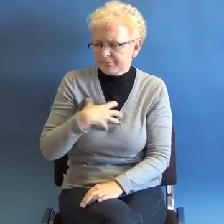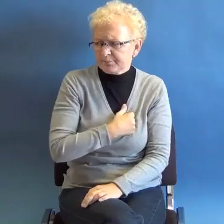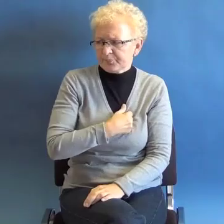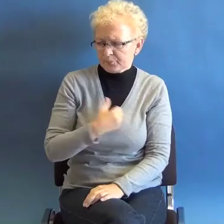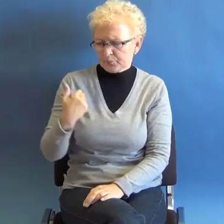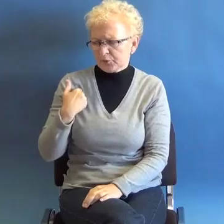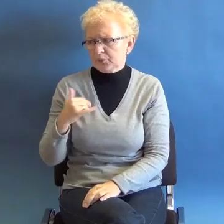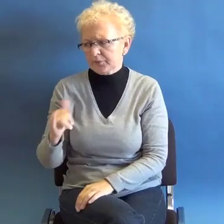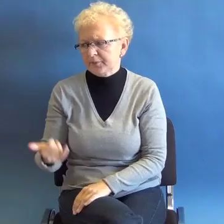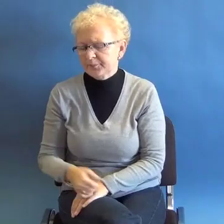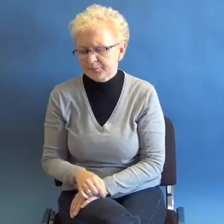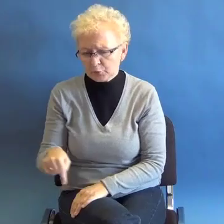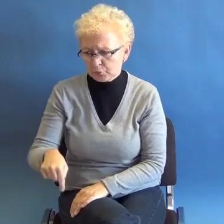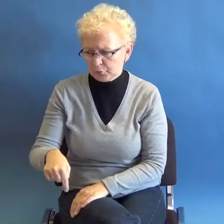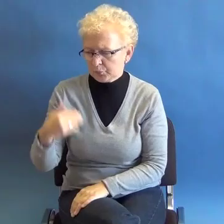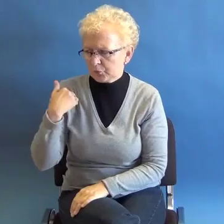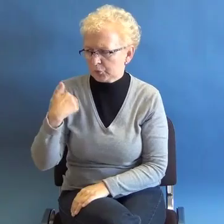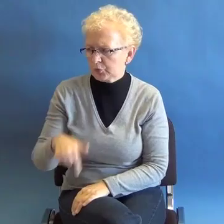To zdarzyło się tutaj.